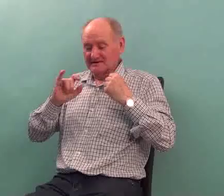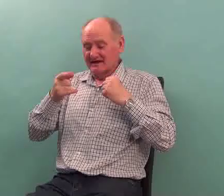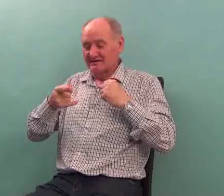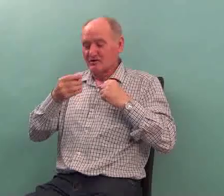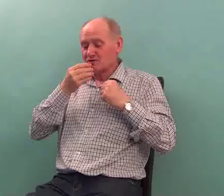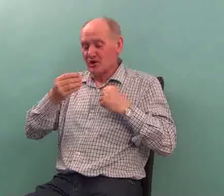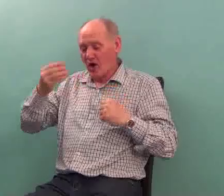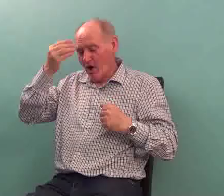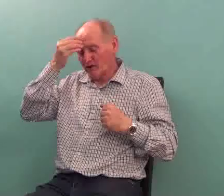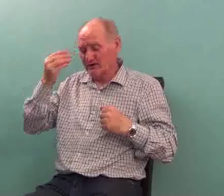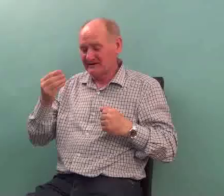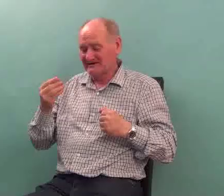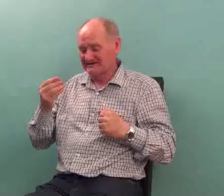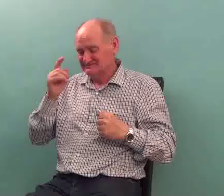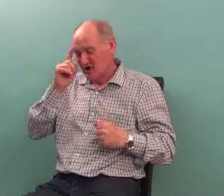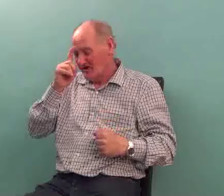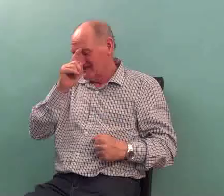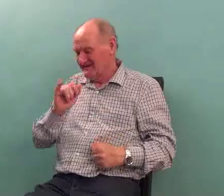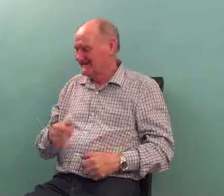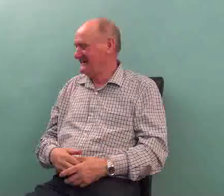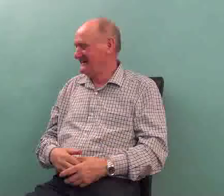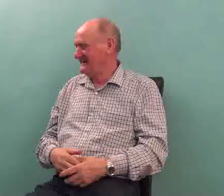Człowiek jak duch.